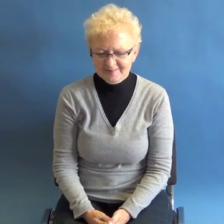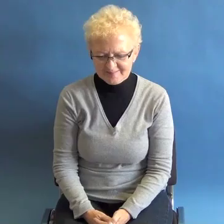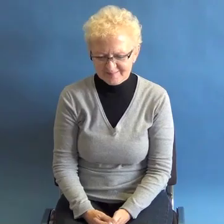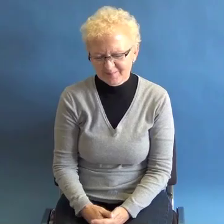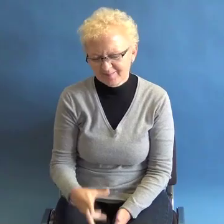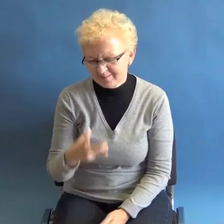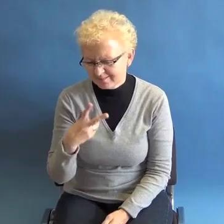Nie.